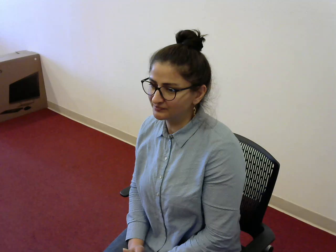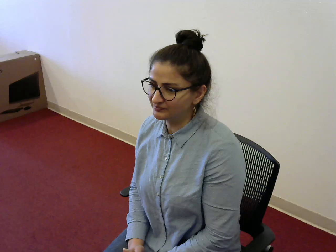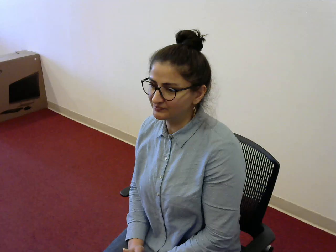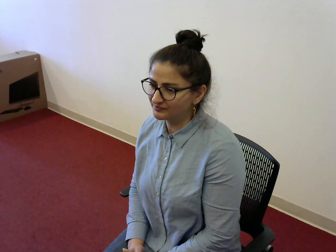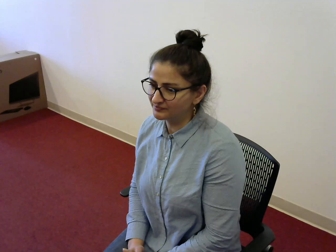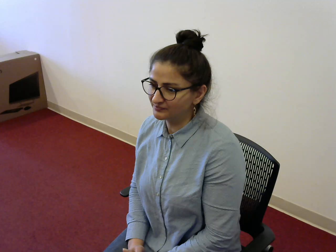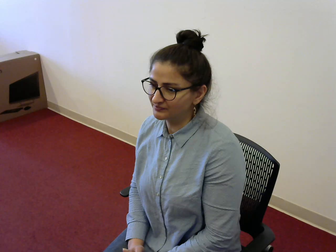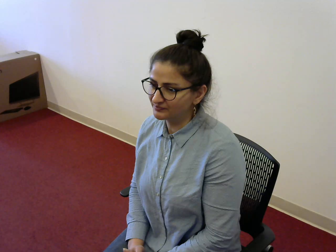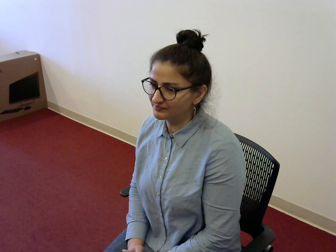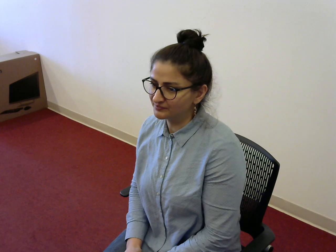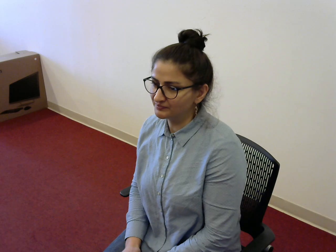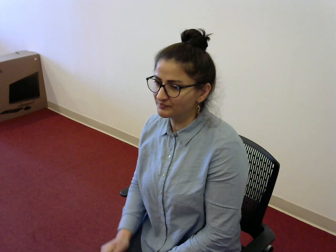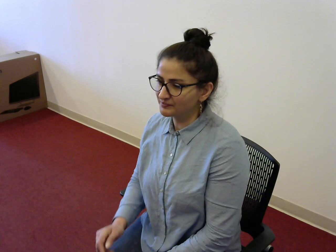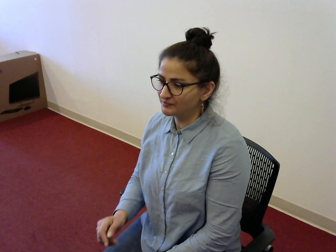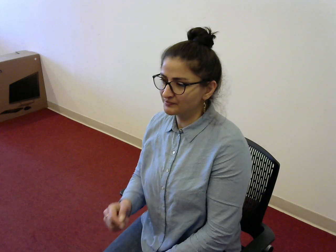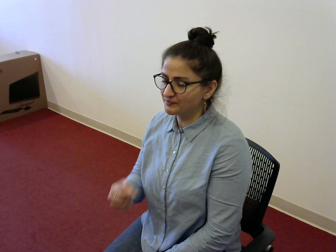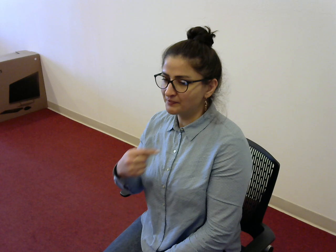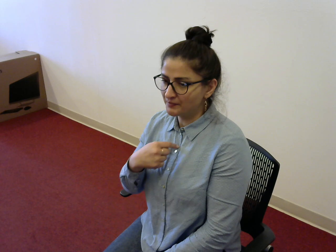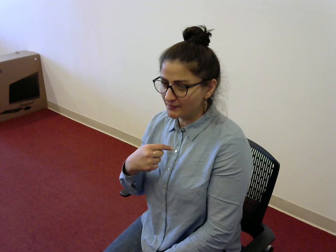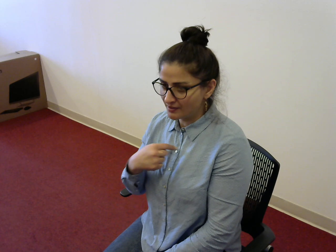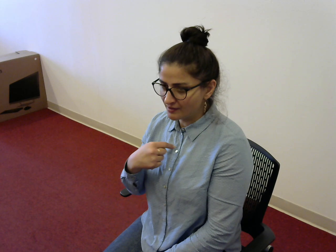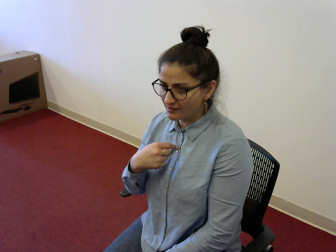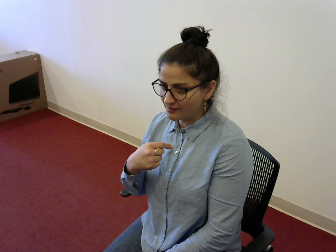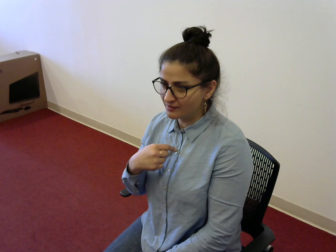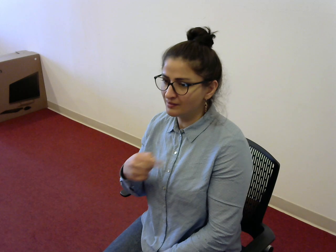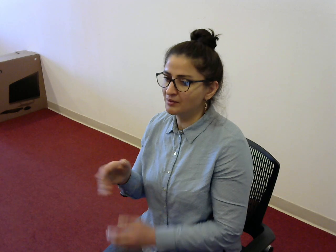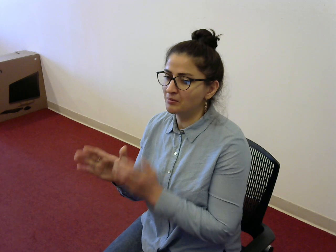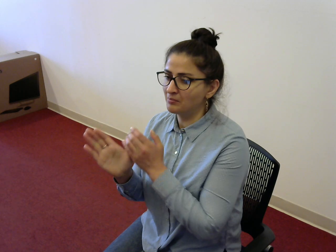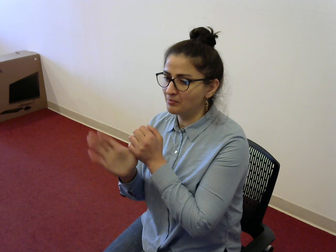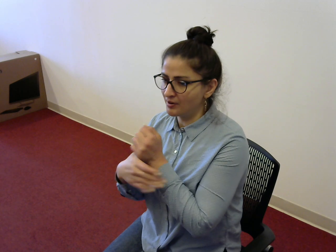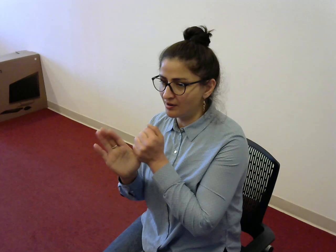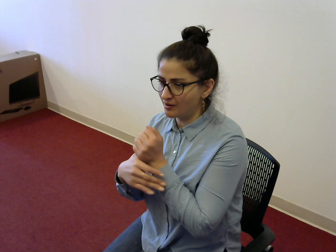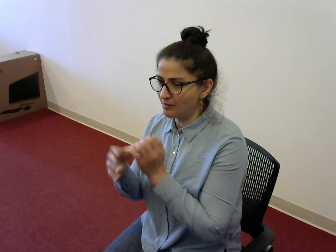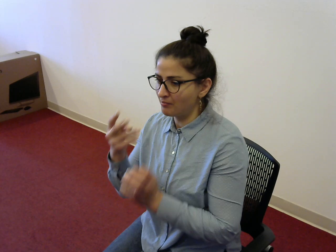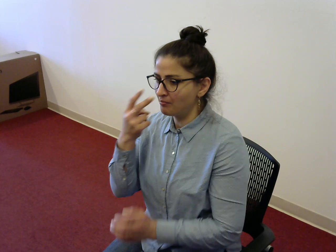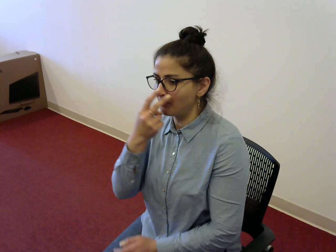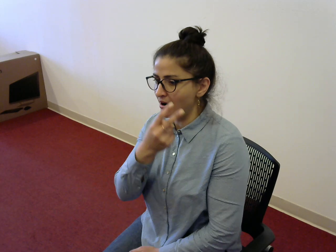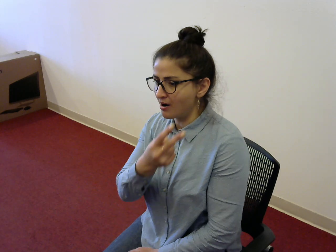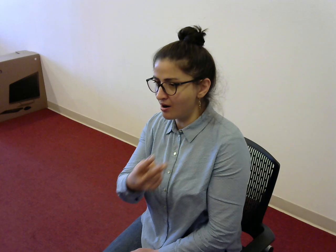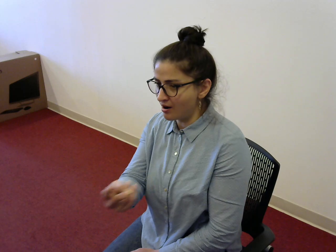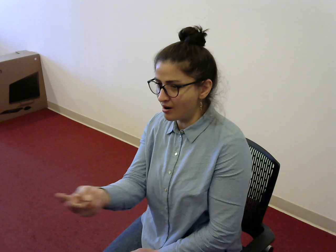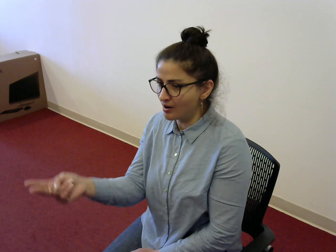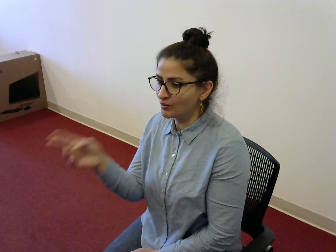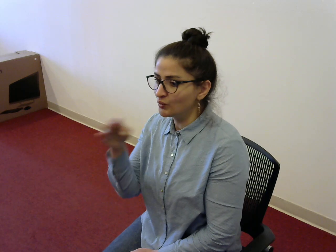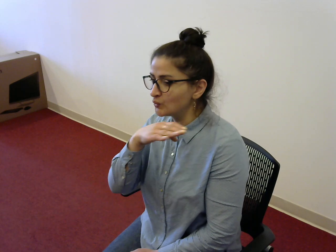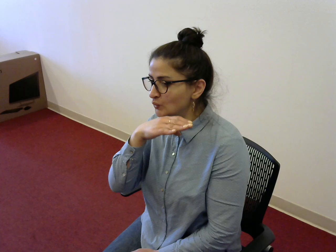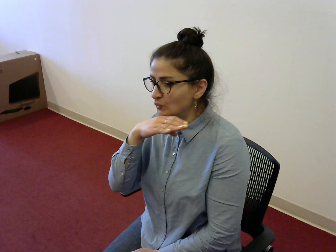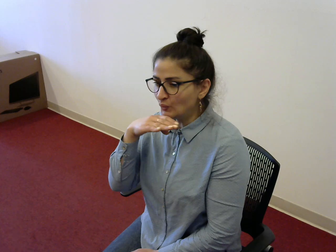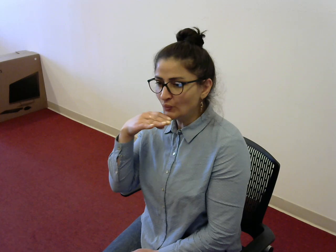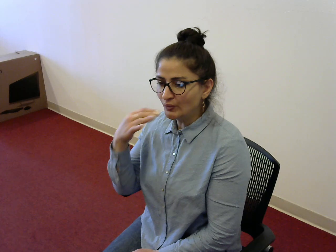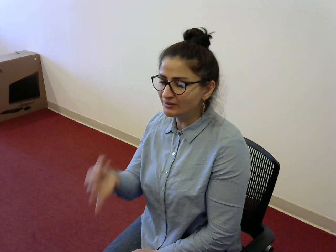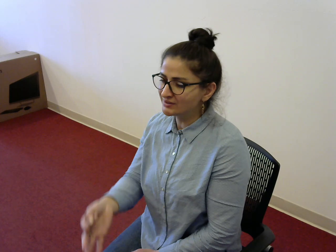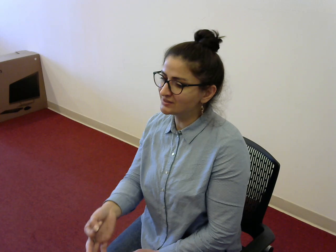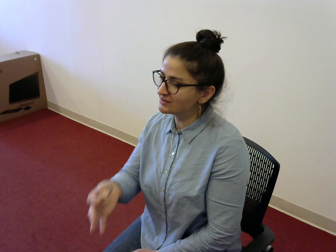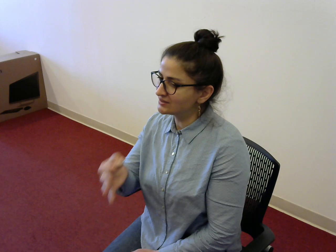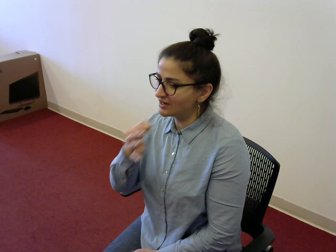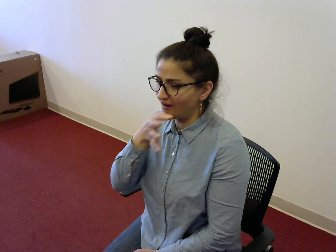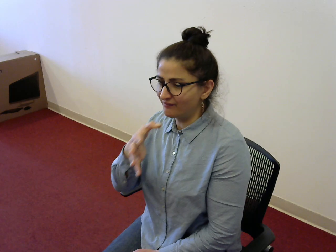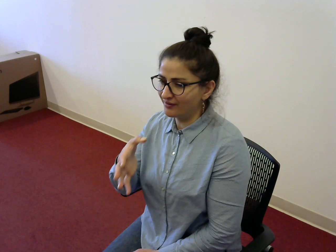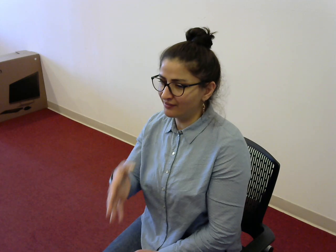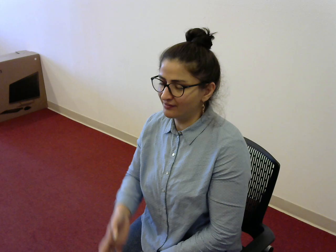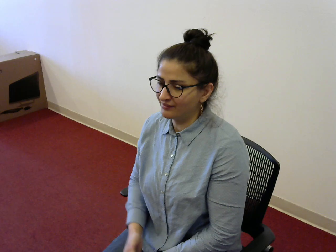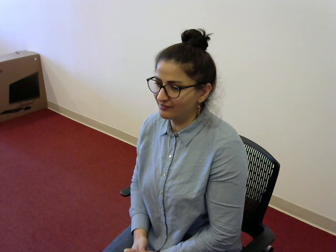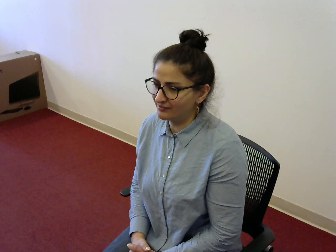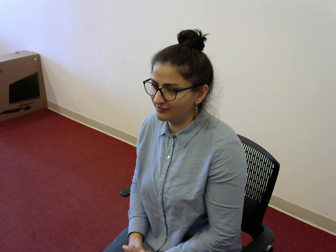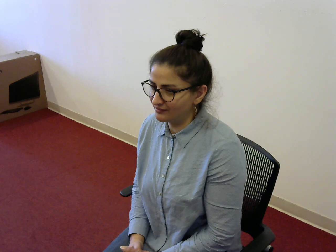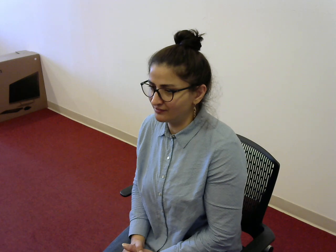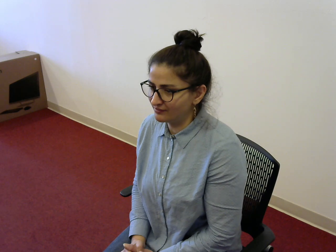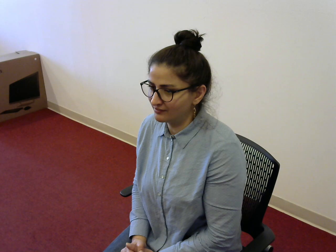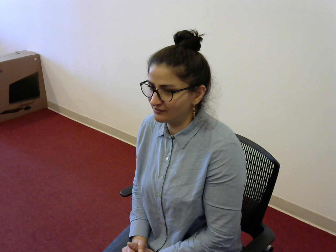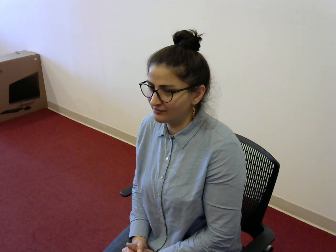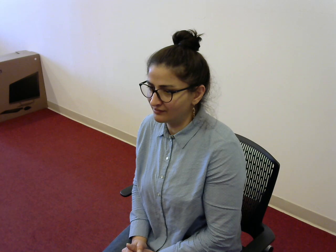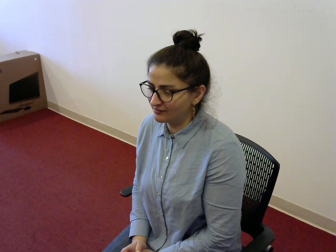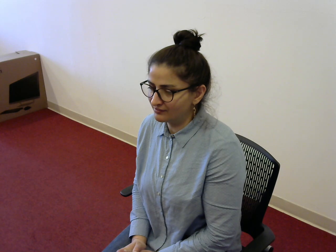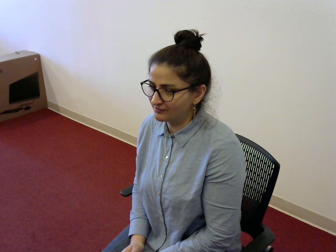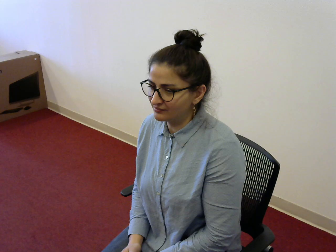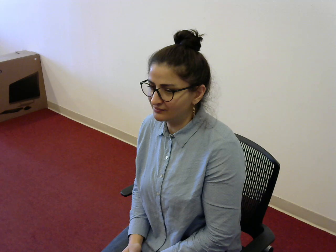Mənim balıqlara baxmaqdan çox xoşum gəlir